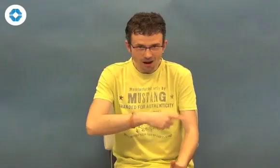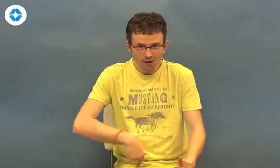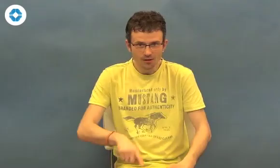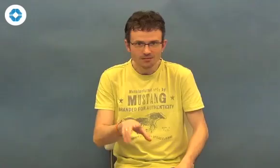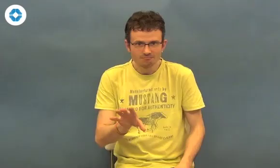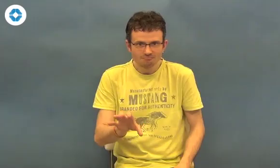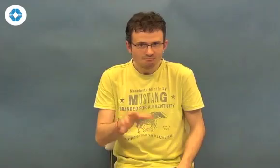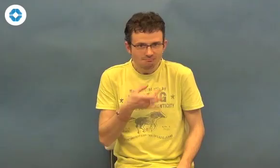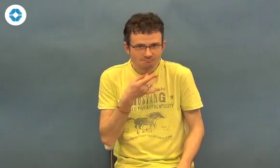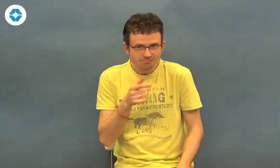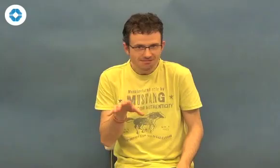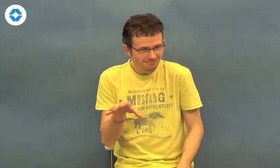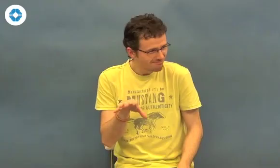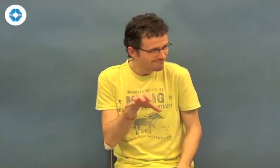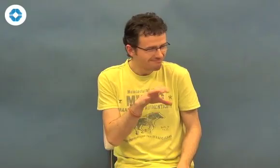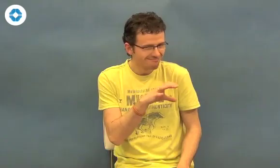Patrzy i ma ochotę się zemścić.